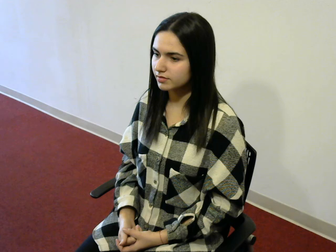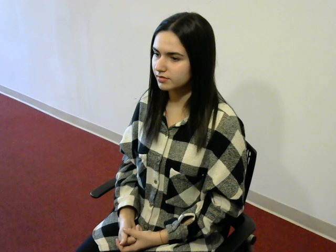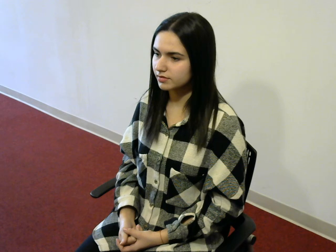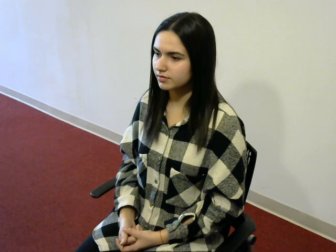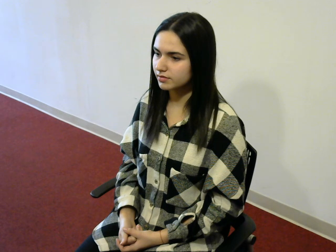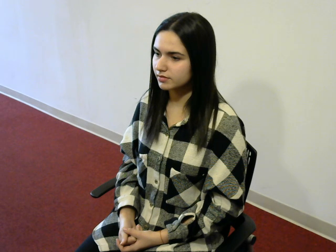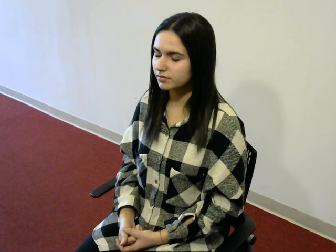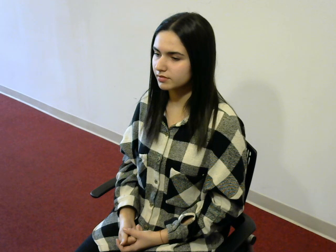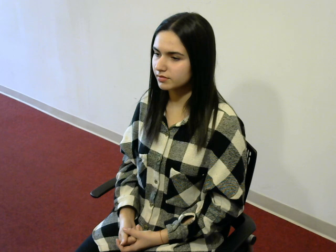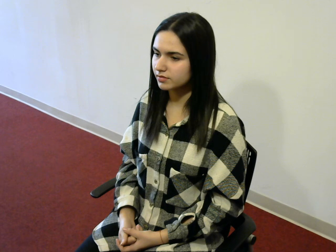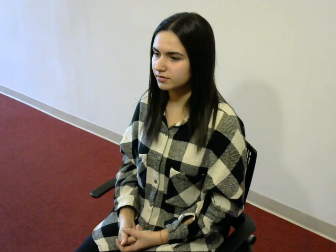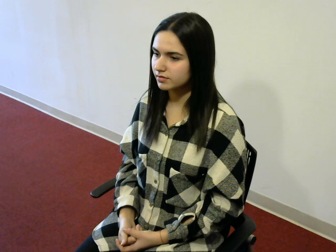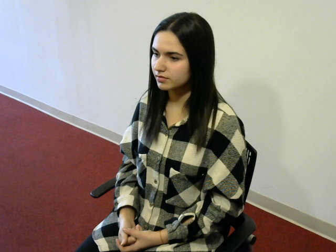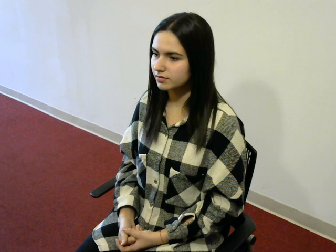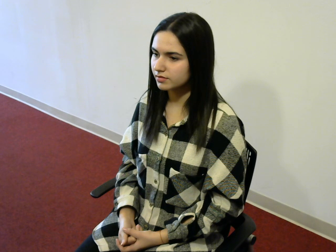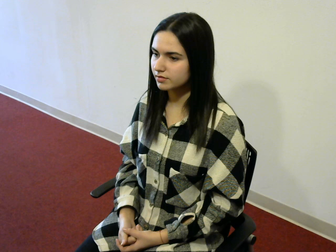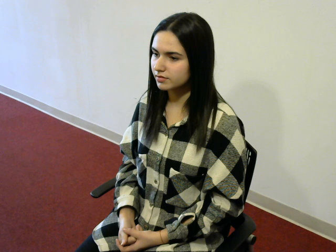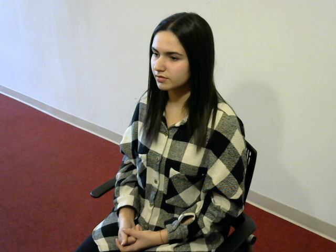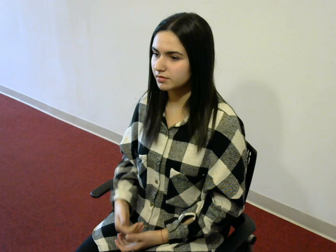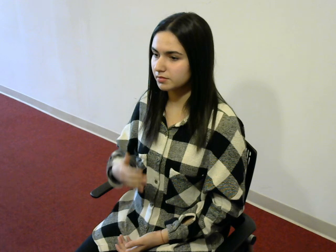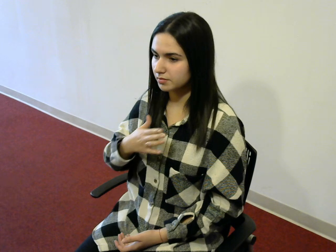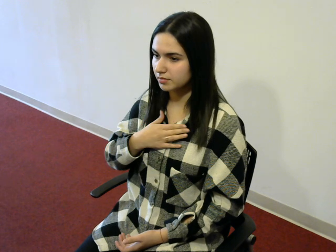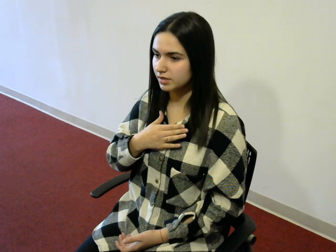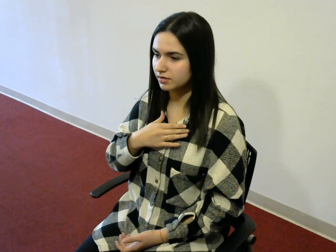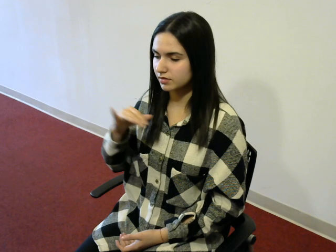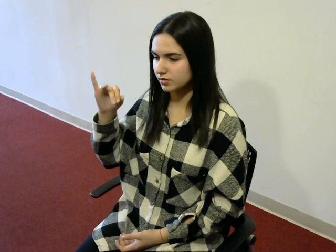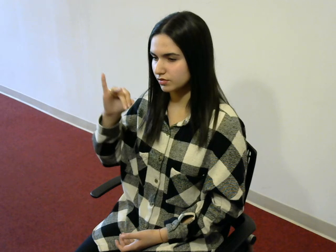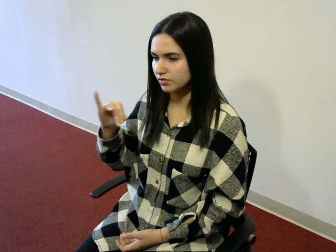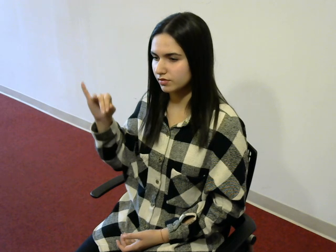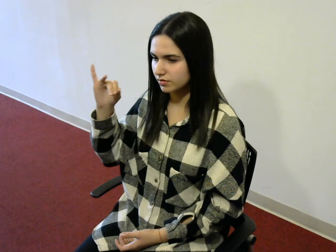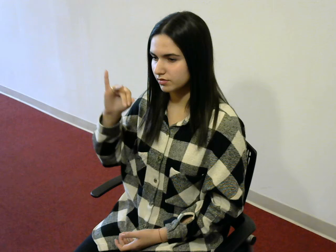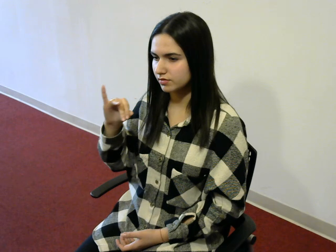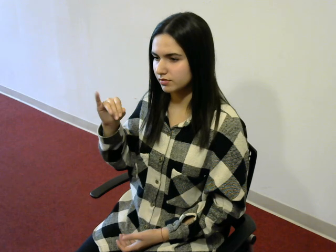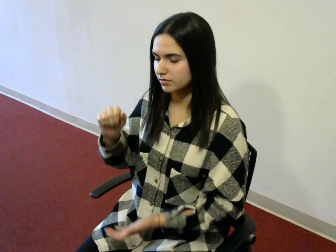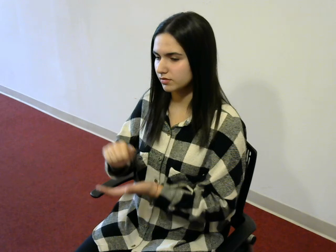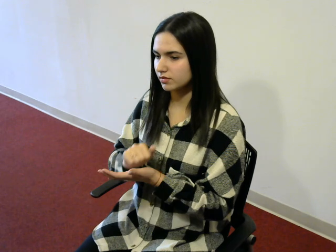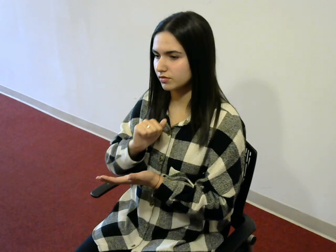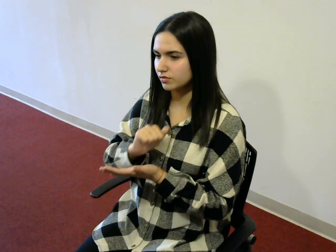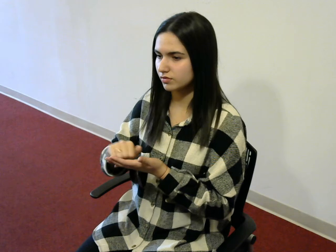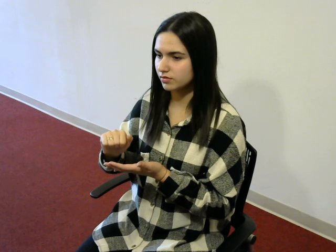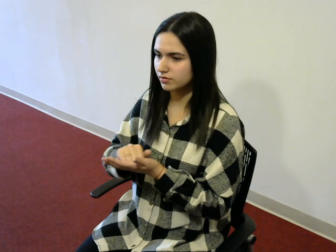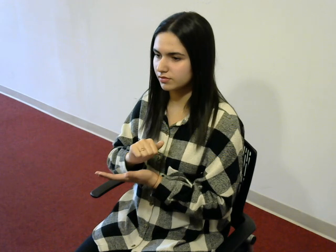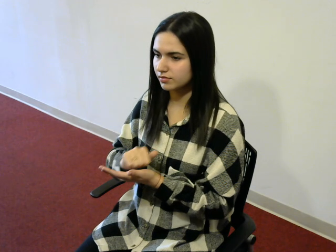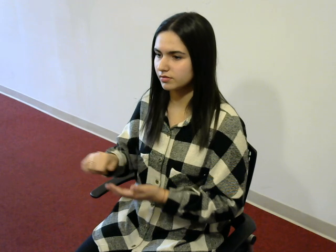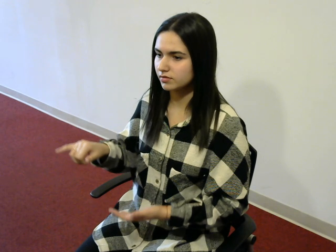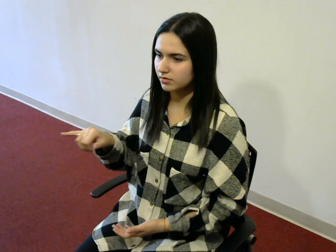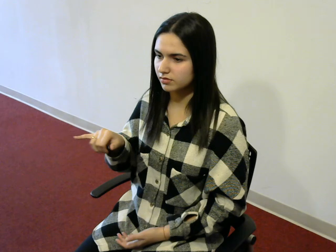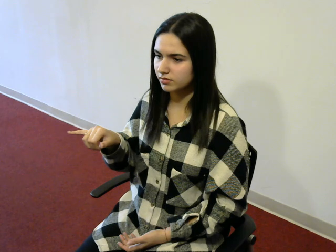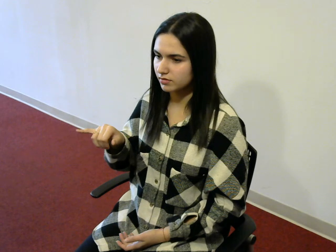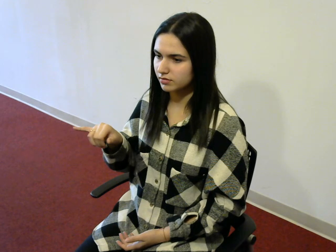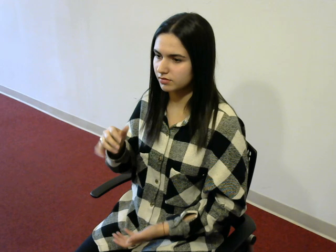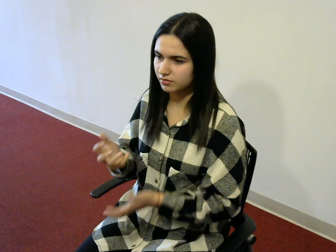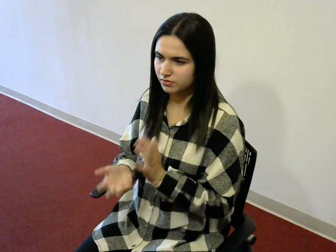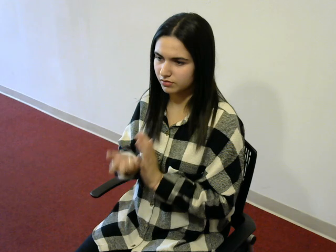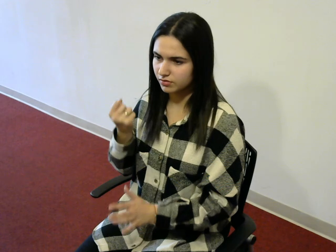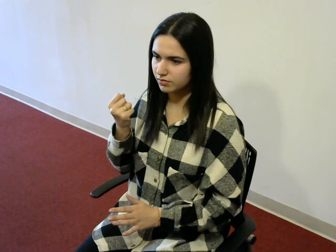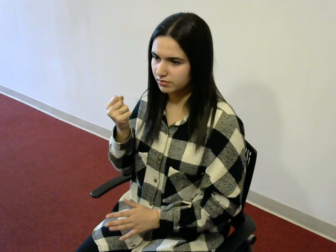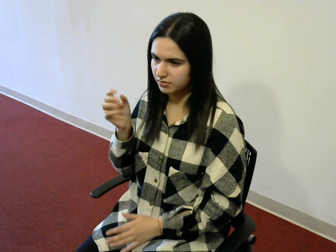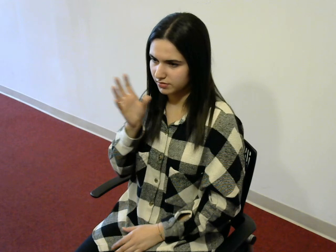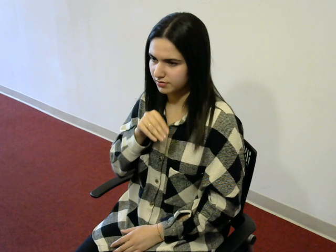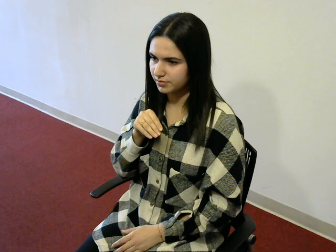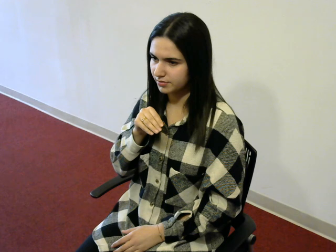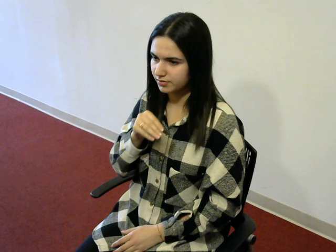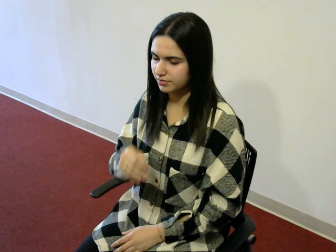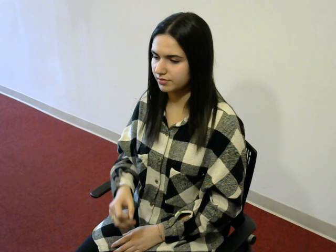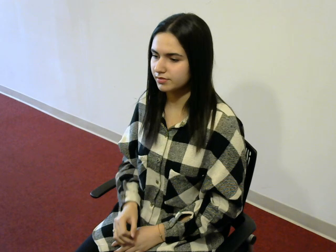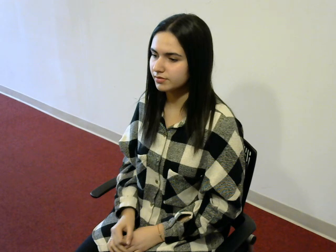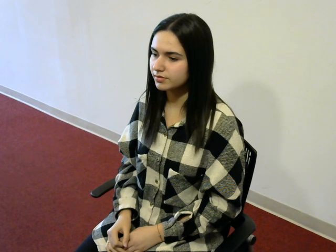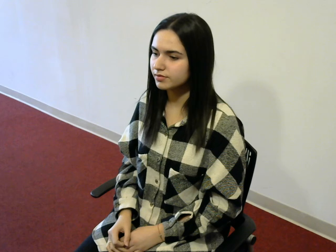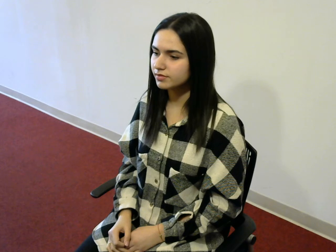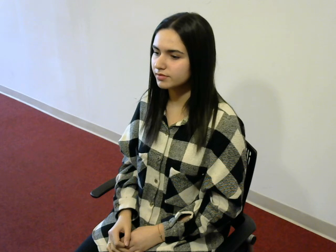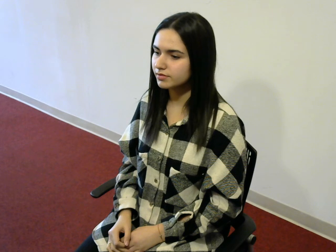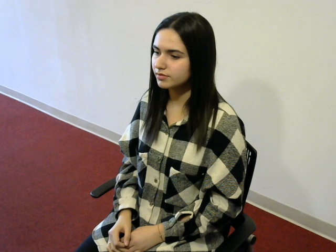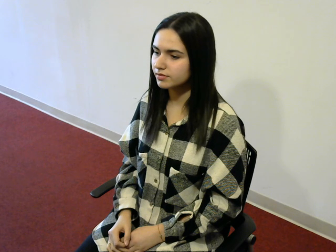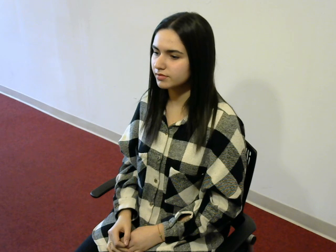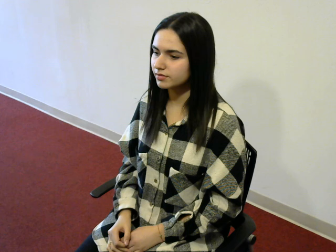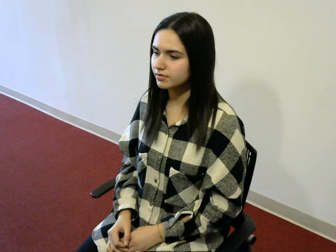Mən tarix sənədləri hardan götürə bilərəm?